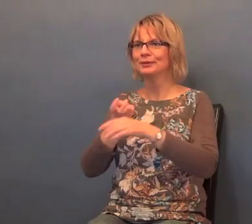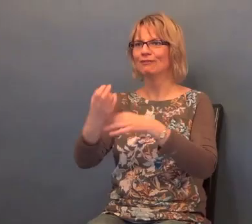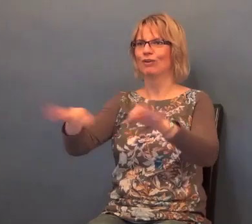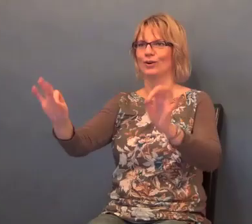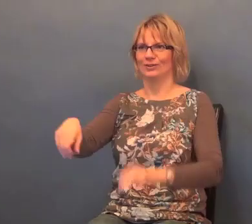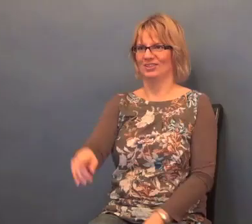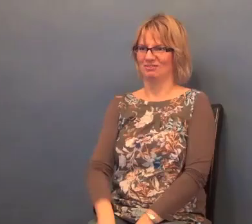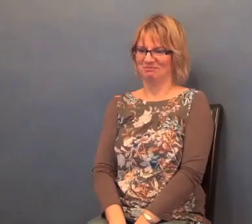Wolno jeździć